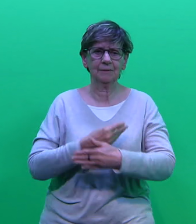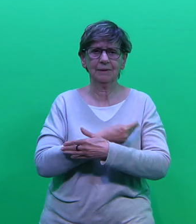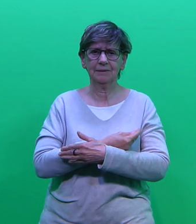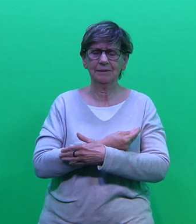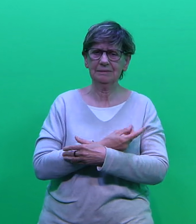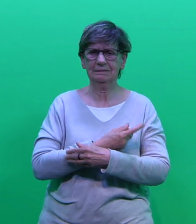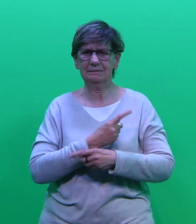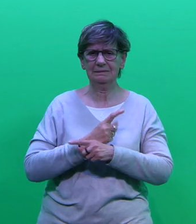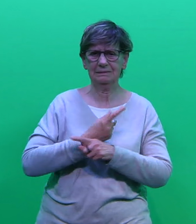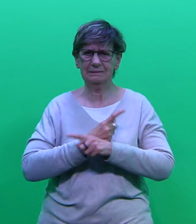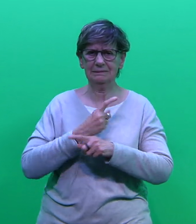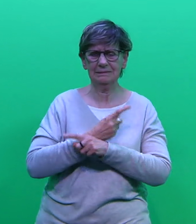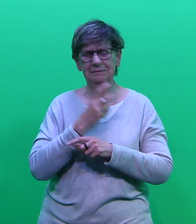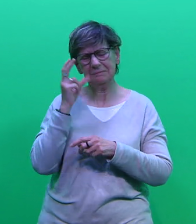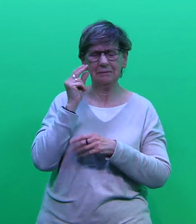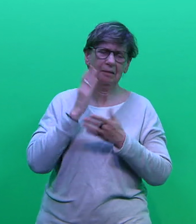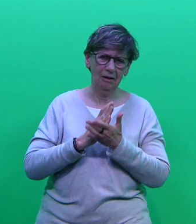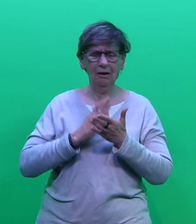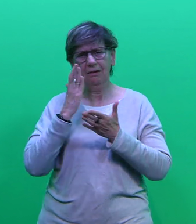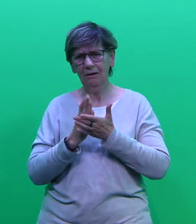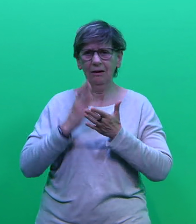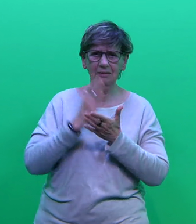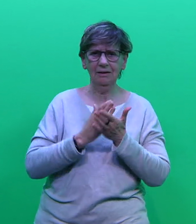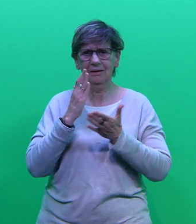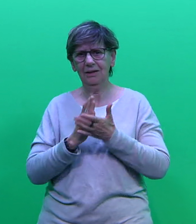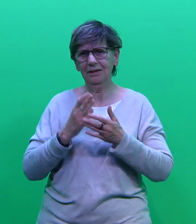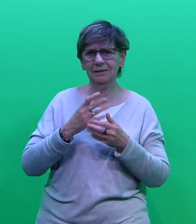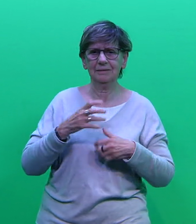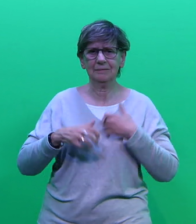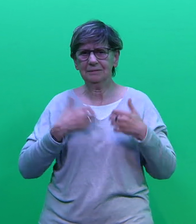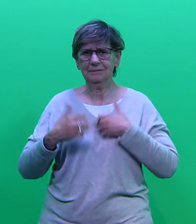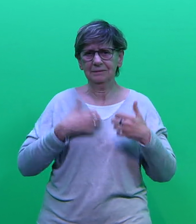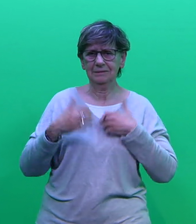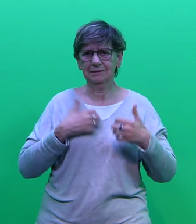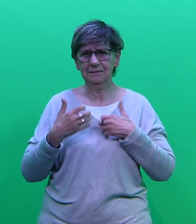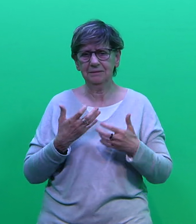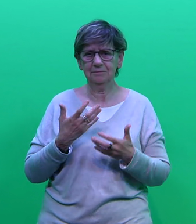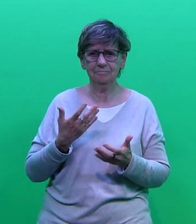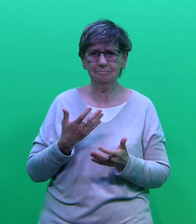El nadó està nerviós, dorm amb interrupcions i està molest, què fem?